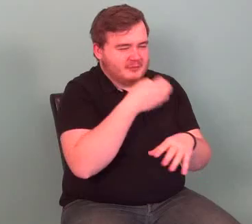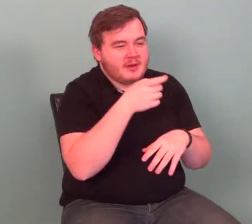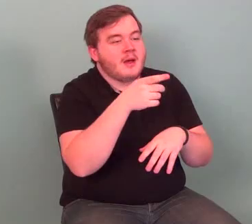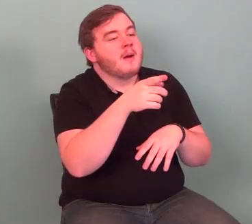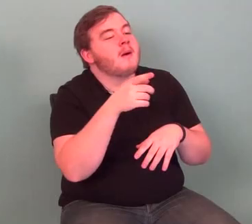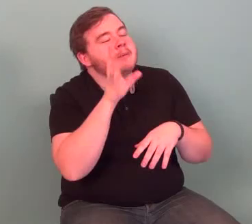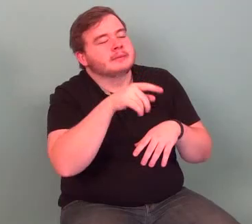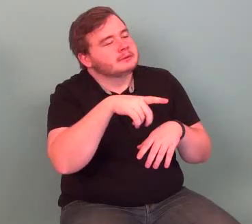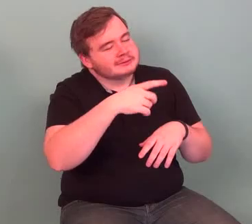Dobra, idzie dalej, gdzie indziej i szuka.